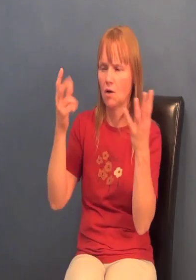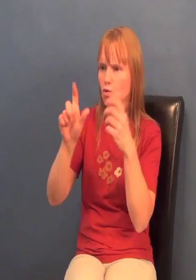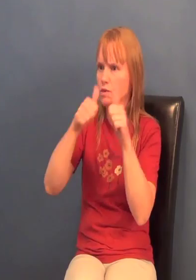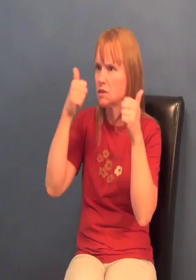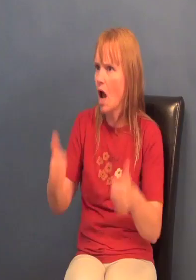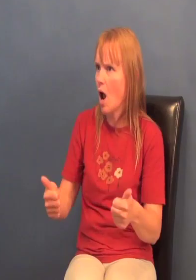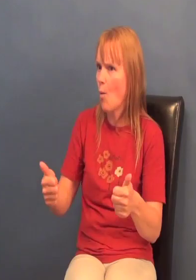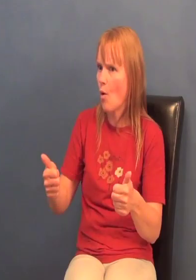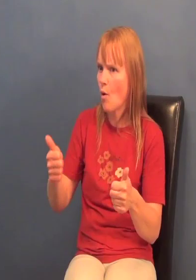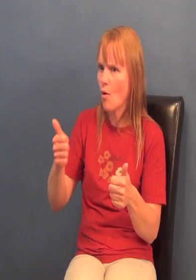Co się stało?